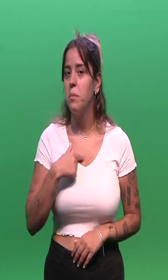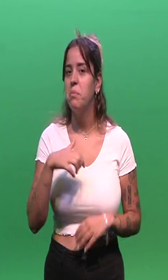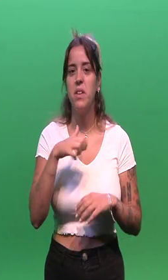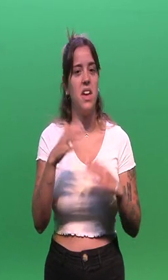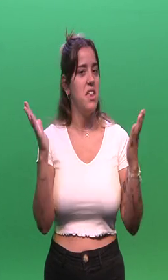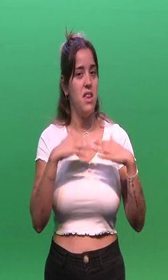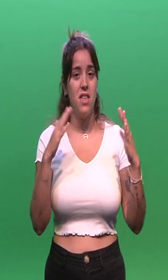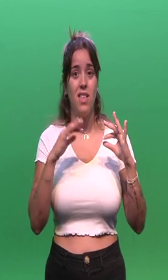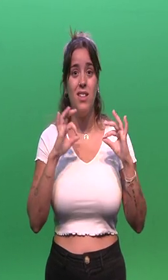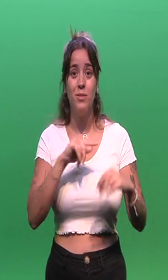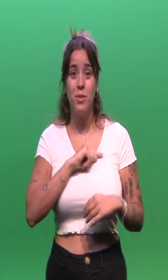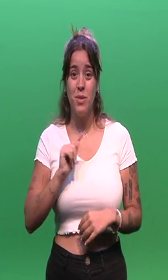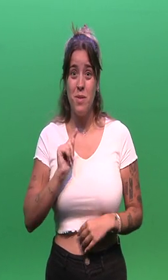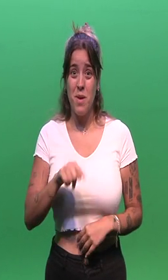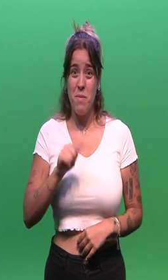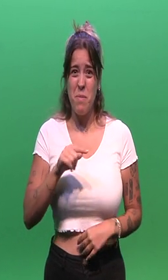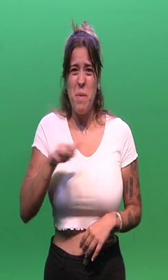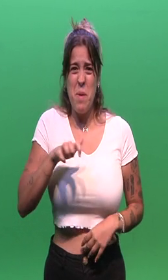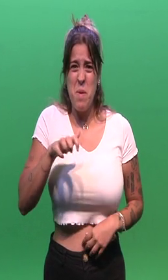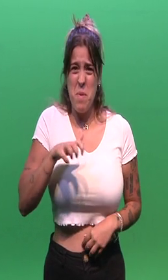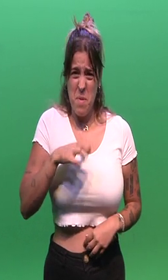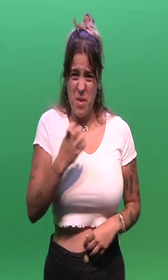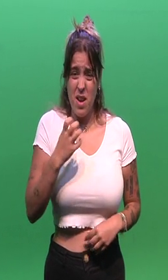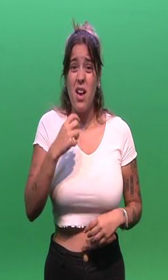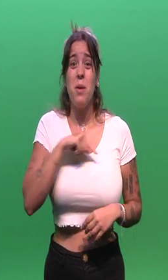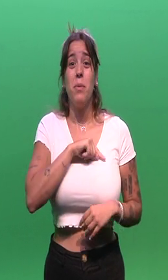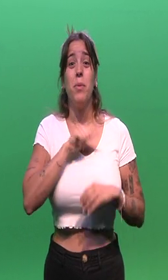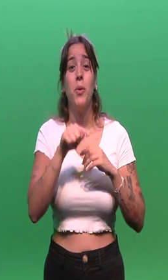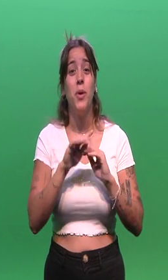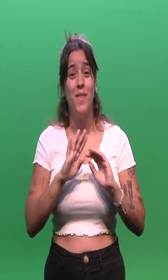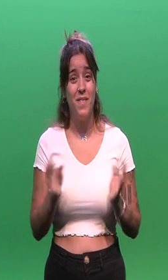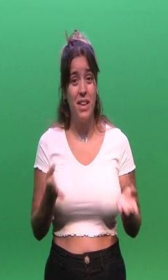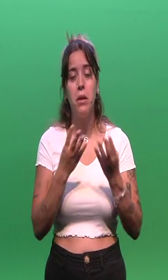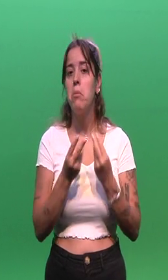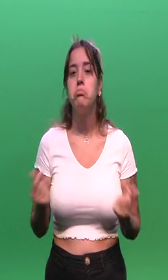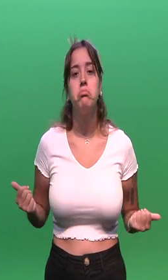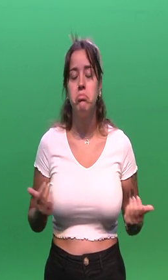No em pica, però quan faig pipí, em pica molt, quan acabo la picor desapareix.